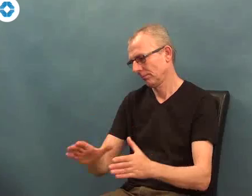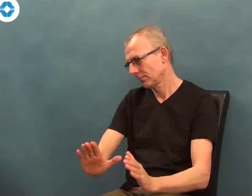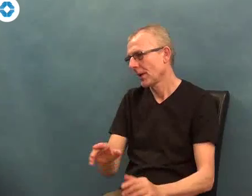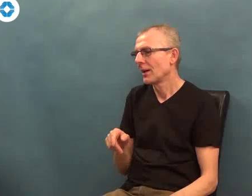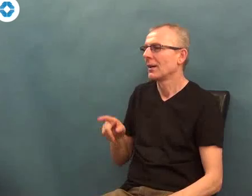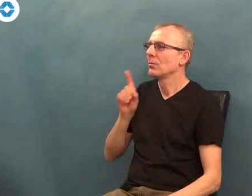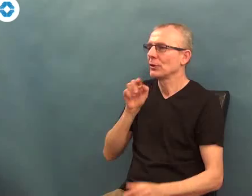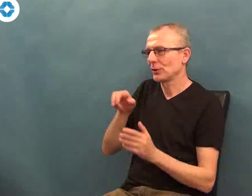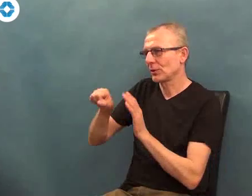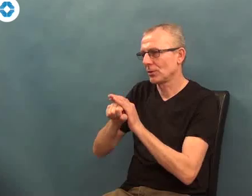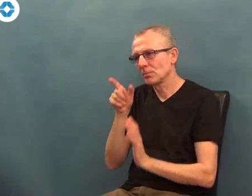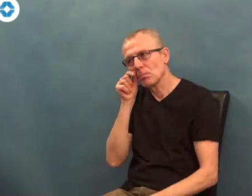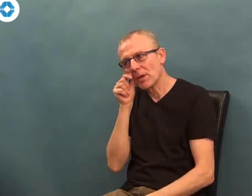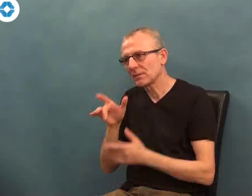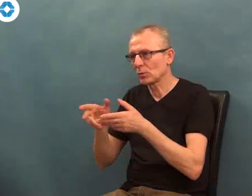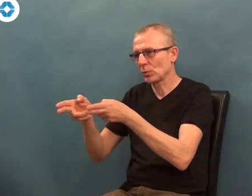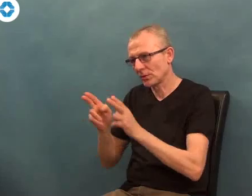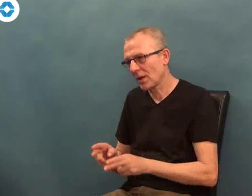Chłopiec poszedł do łóżka spać.